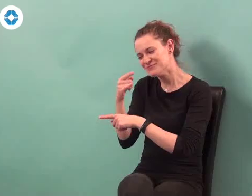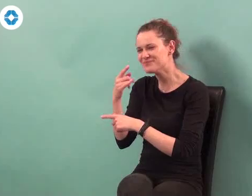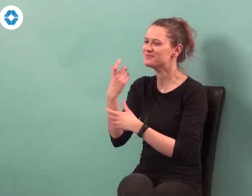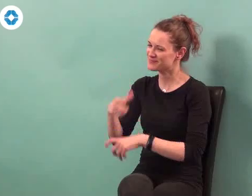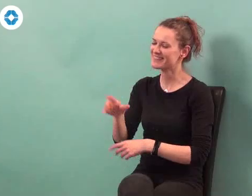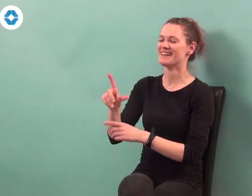Idzie.